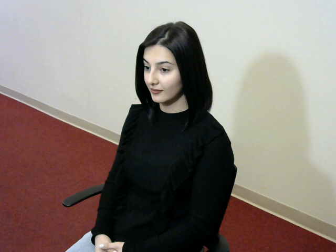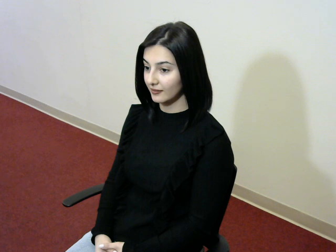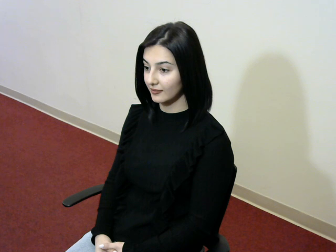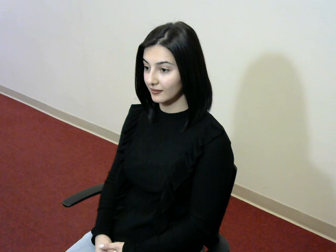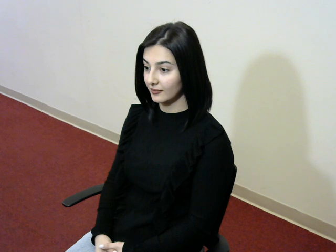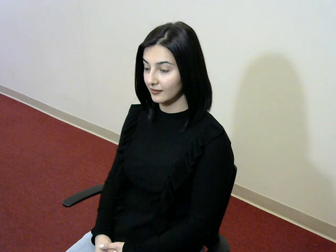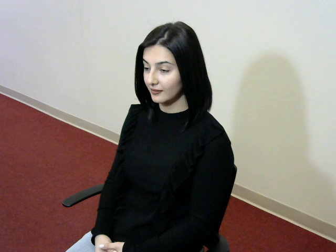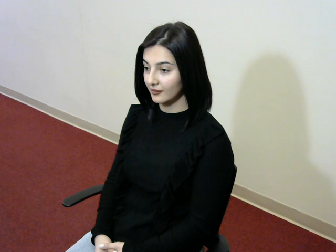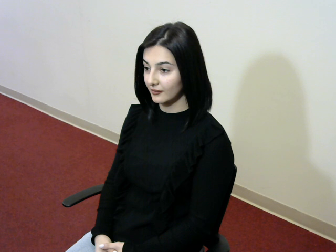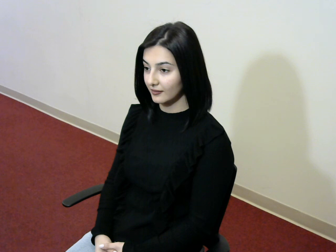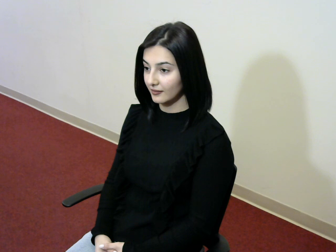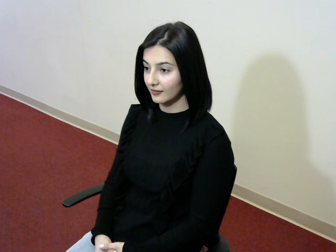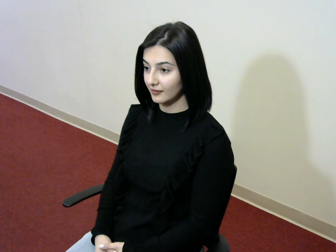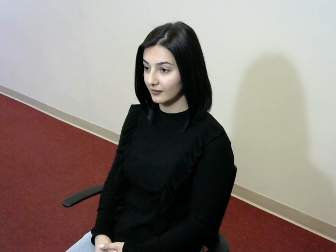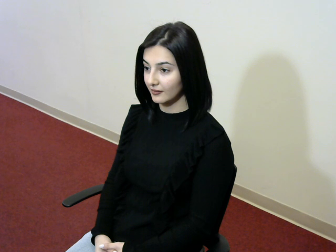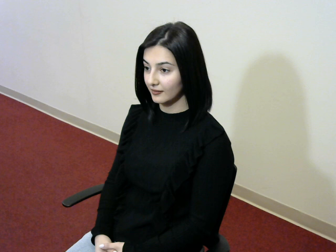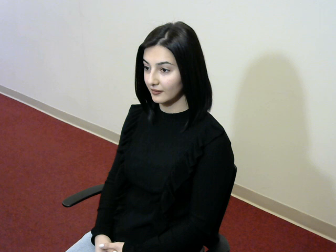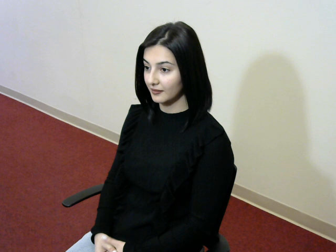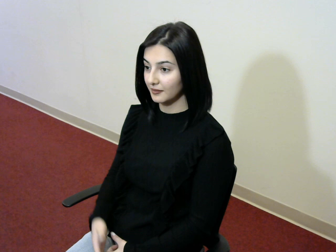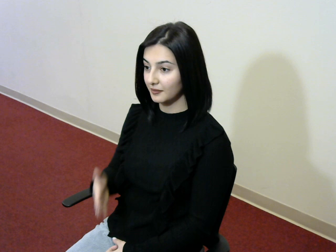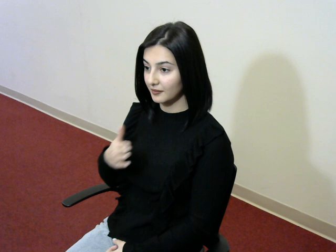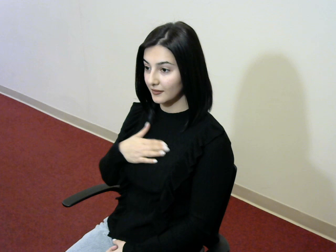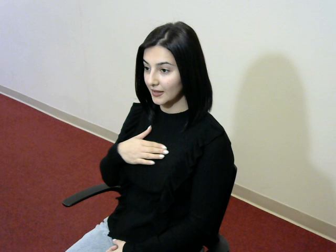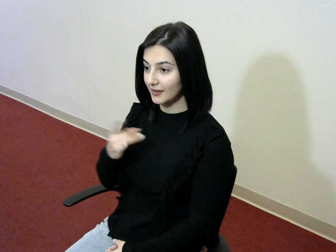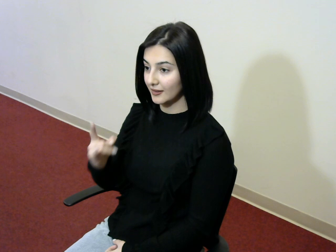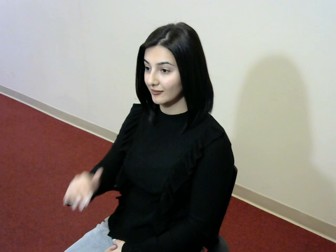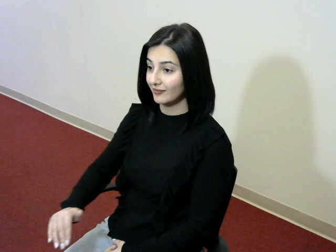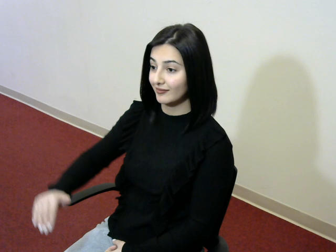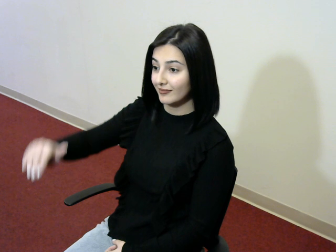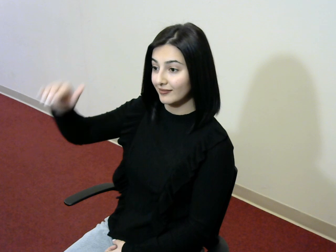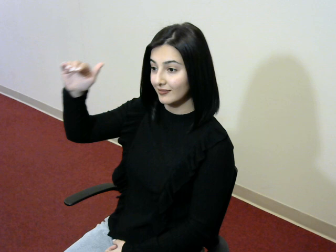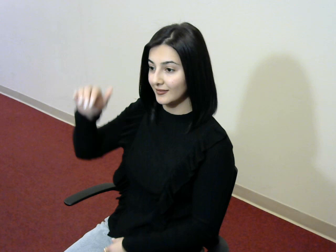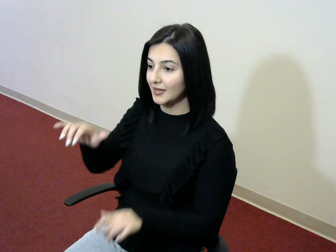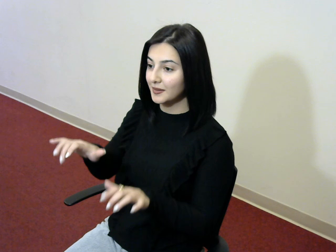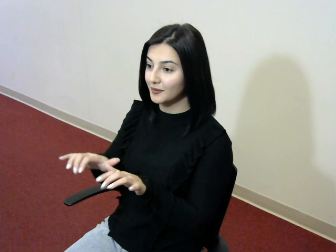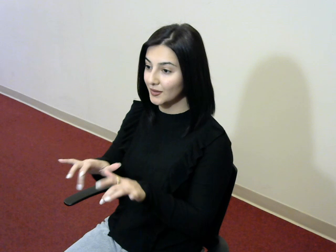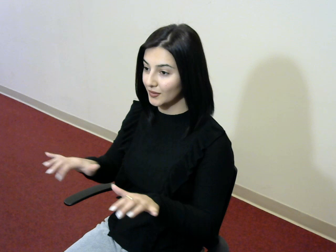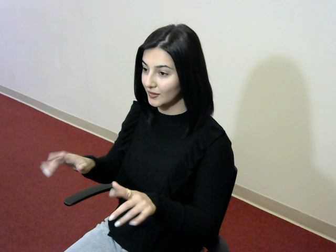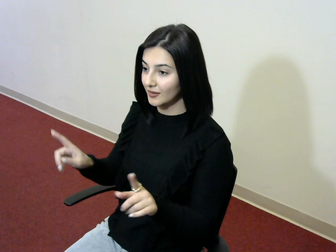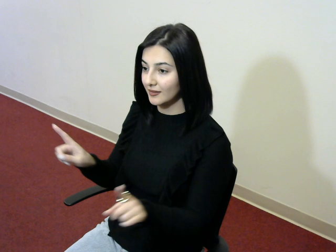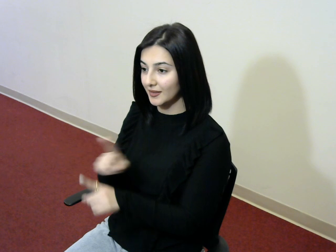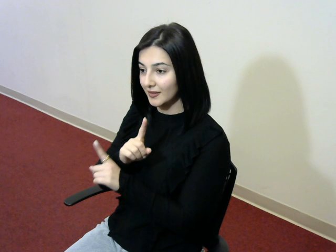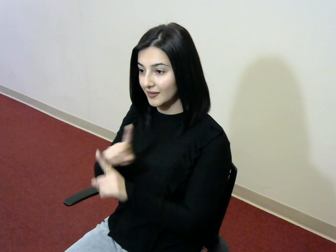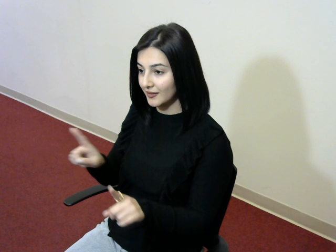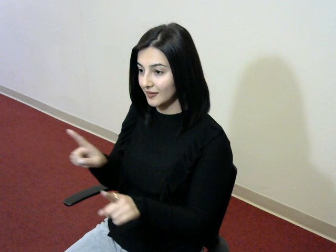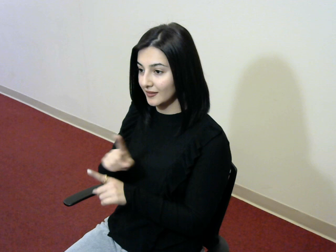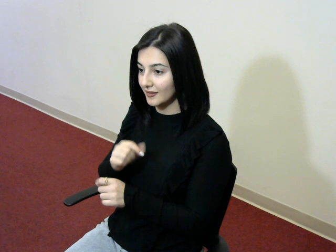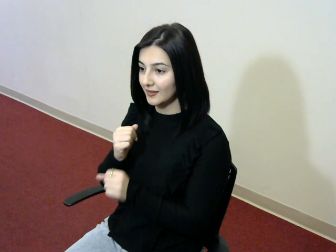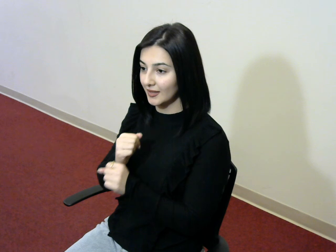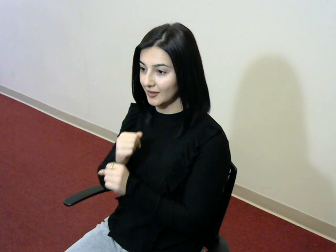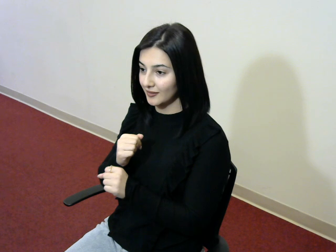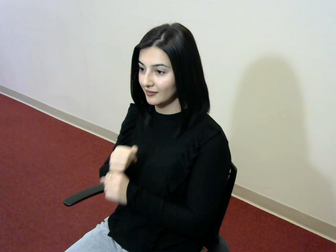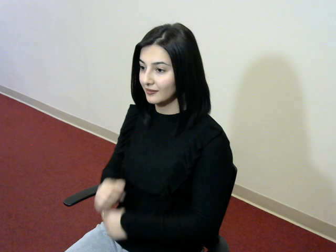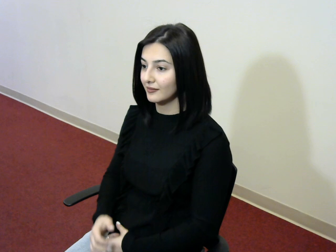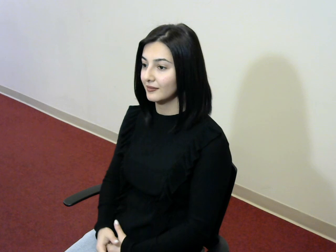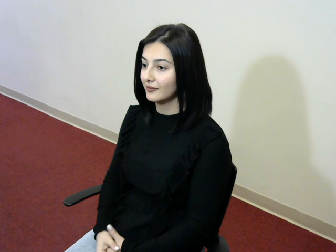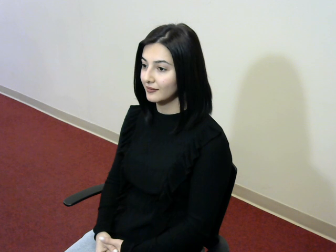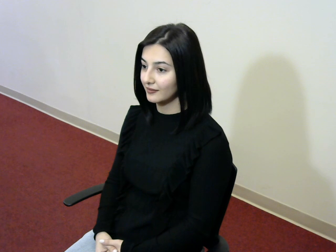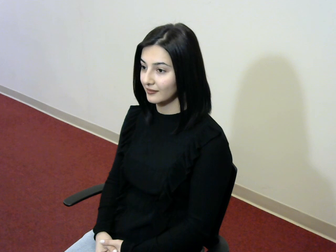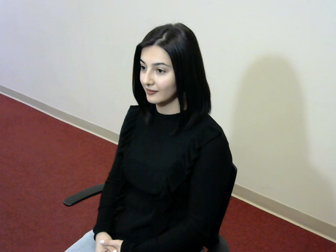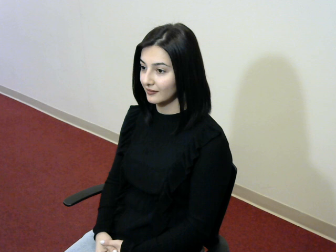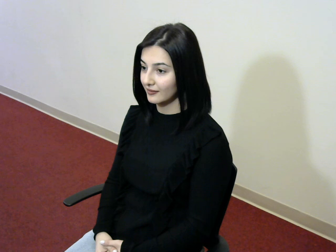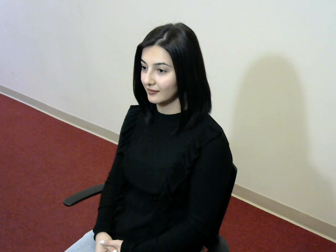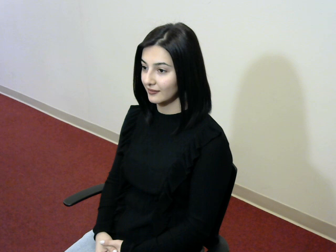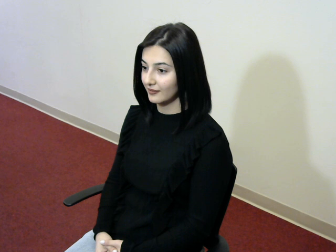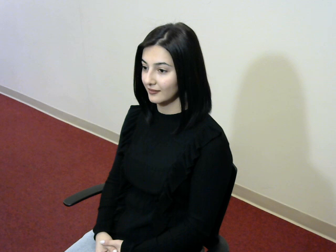Mən uşaq vaxtından pianoda ifa edirəm